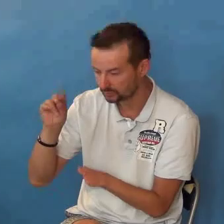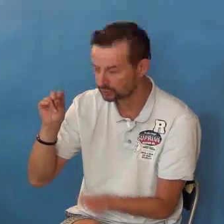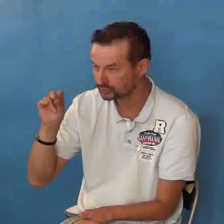Poniedziałek.